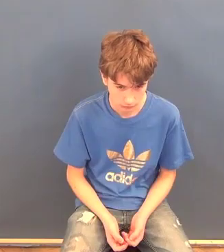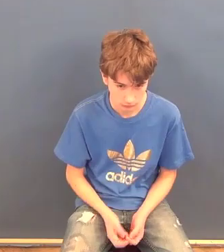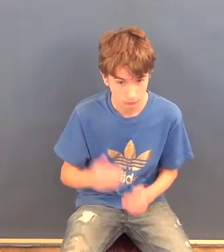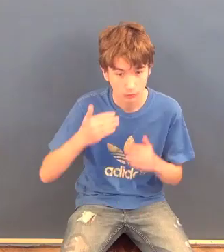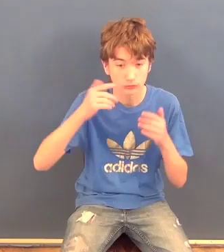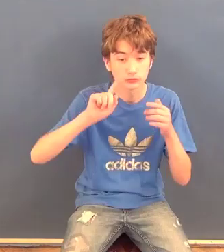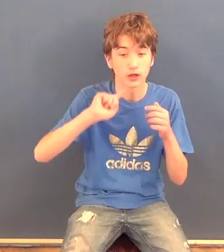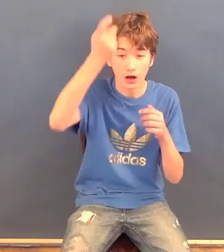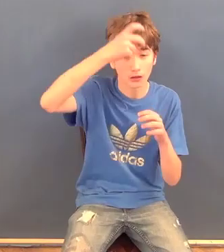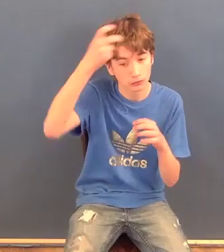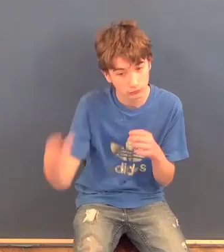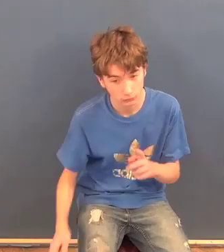Można upaść z wysokości.